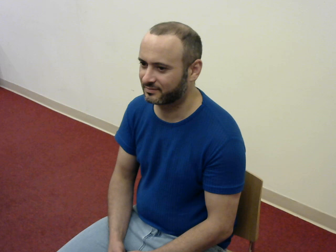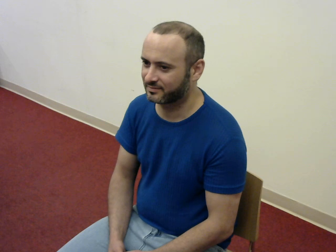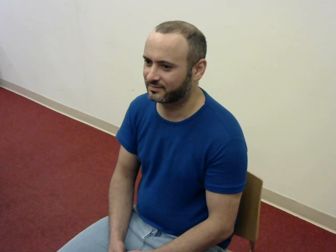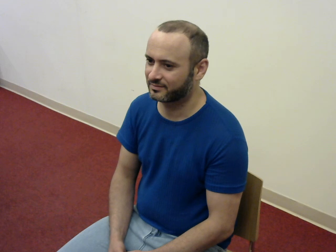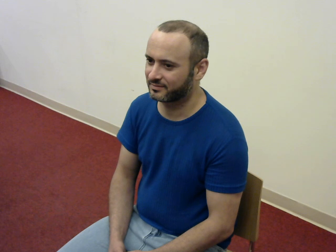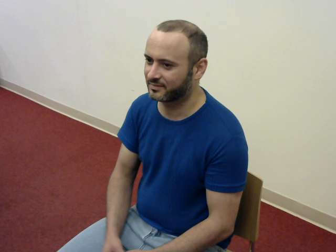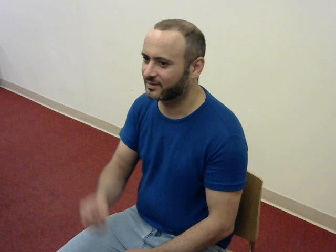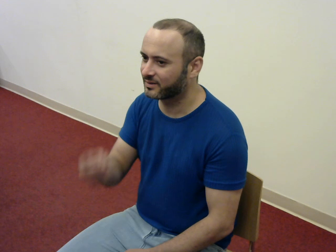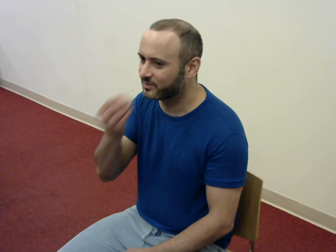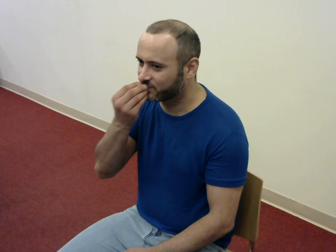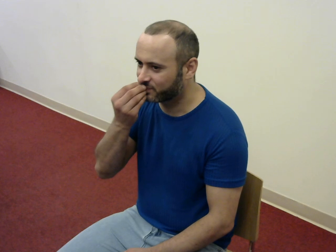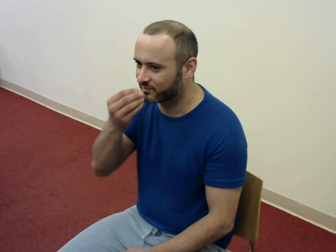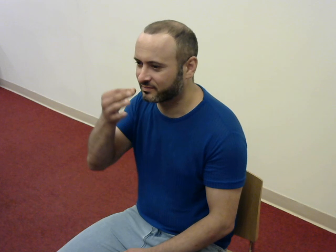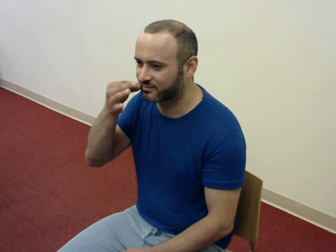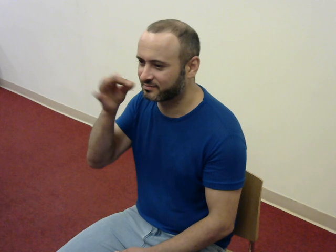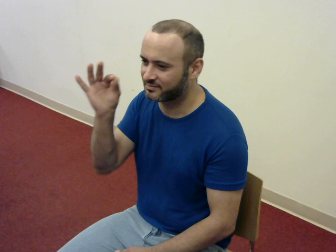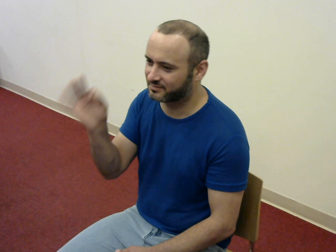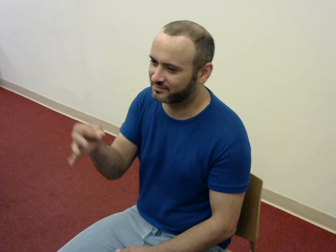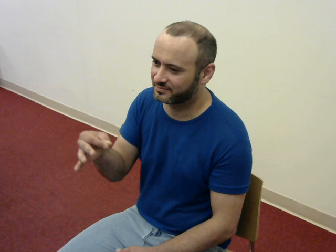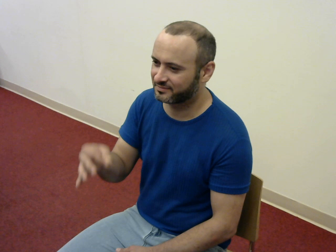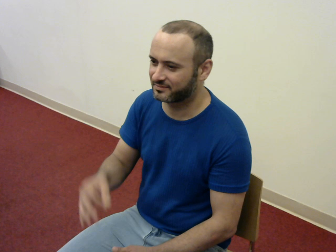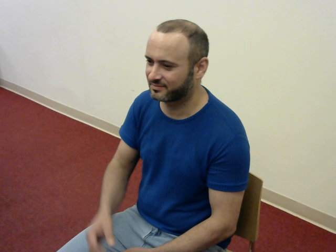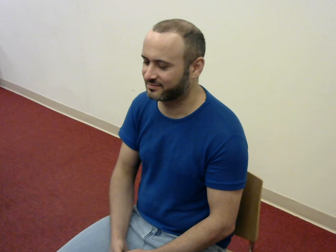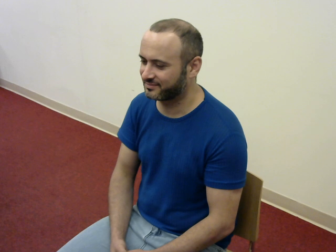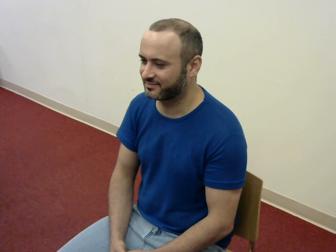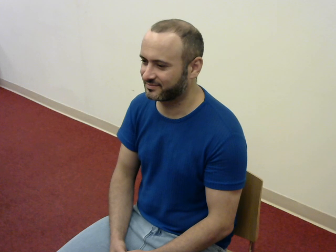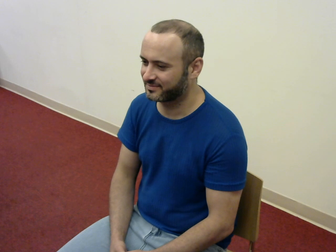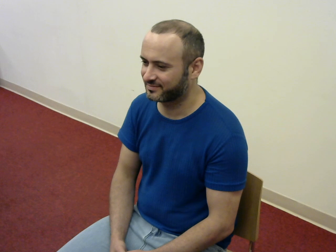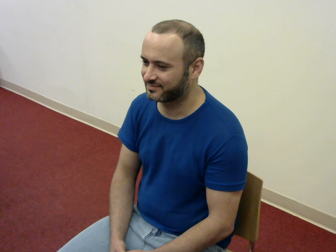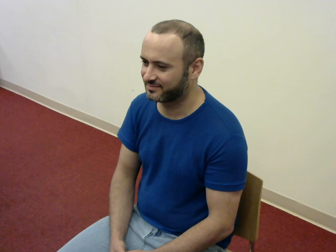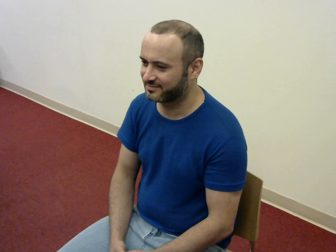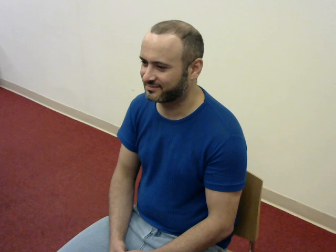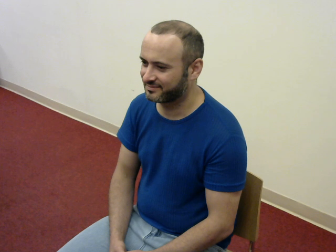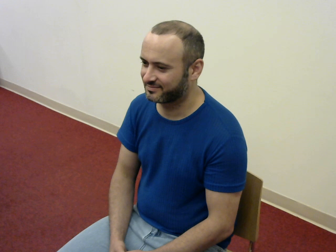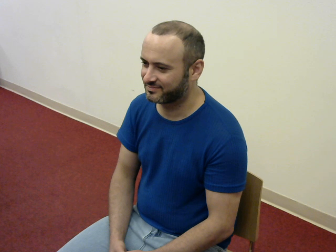Yemək dadlı idi